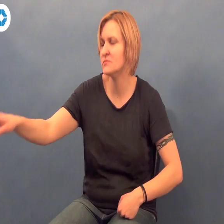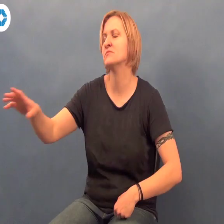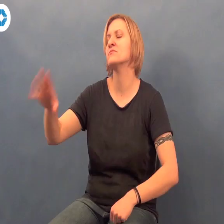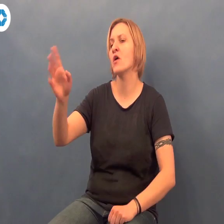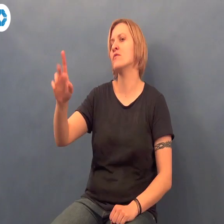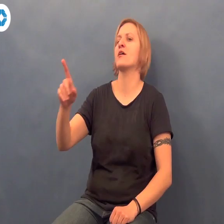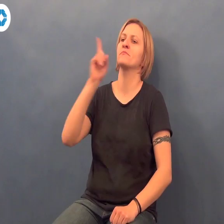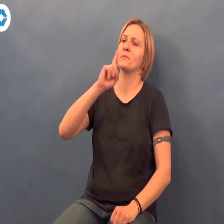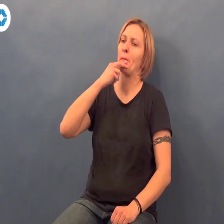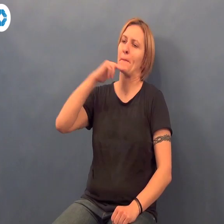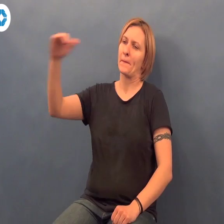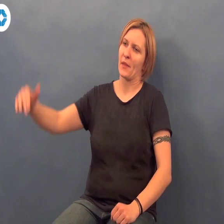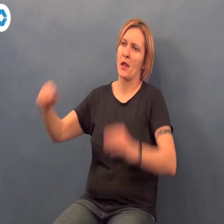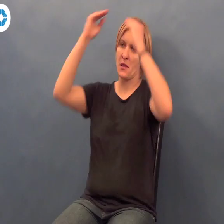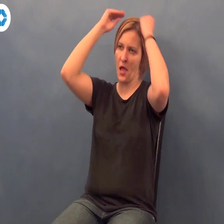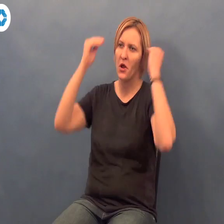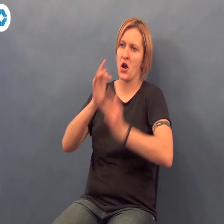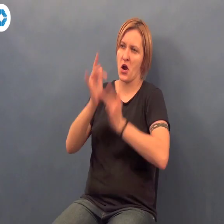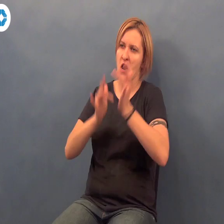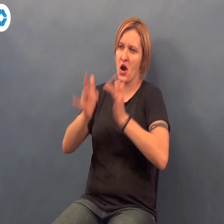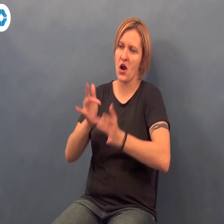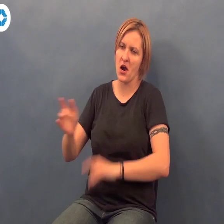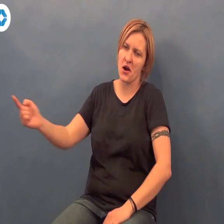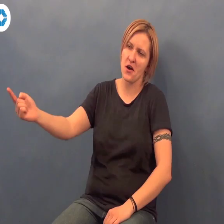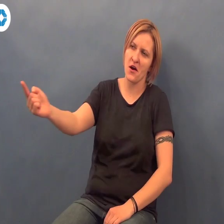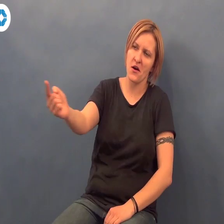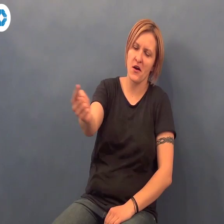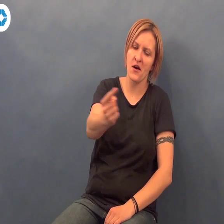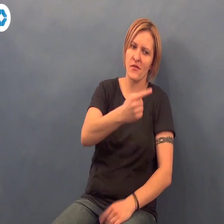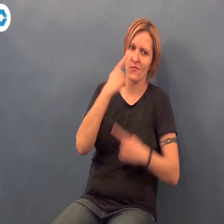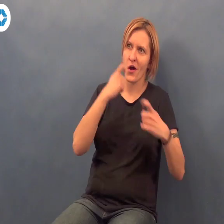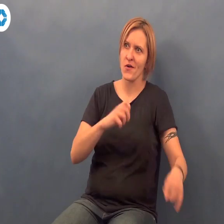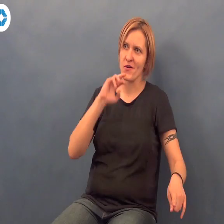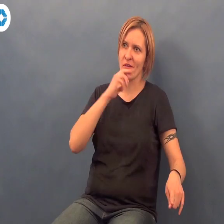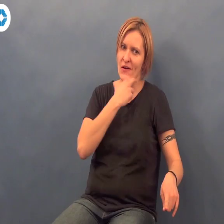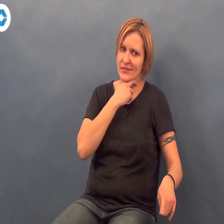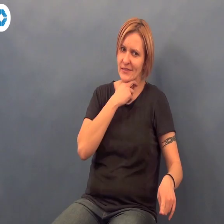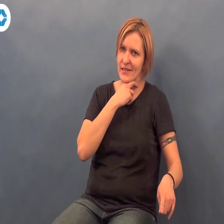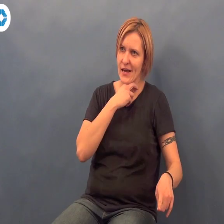Potem mały chłopiec w kapeluszu, przejeżdża na rowerze i zauważa gruszki.